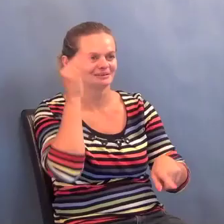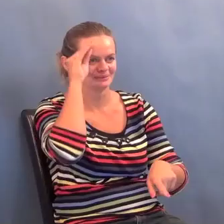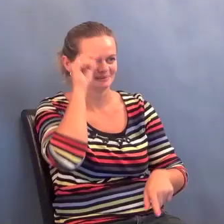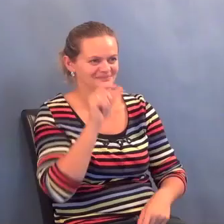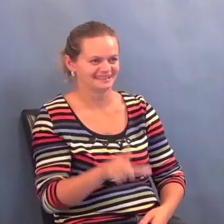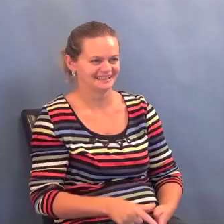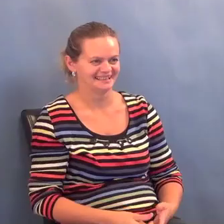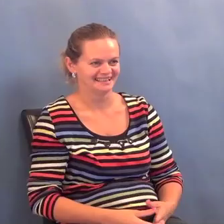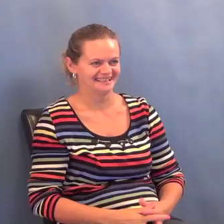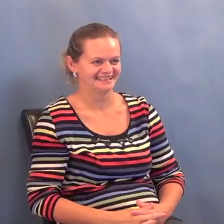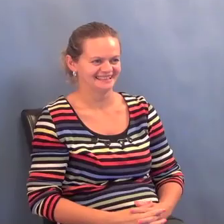Podobnie, prawie jak uczyć się.